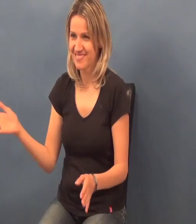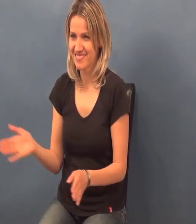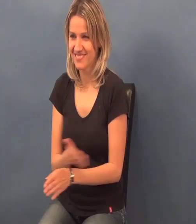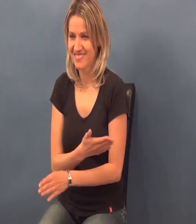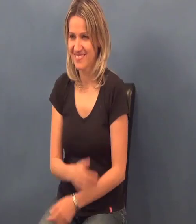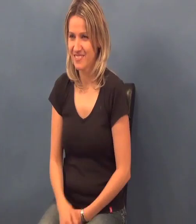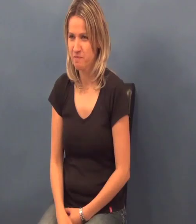Pominąć.